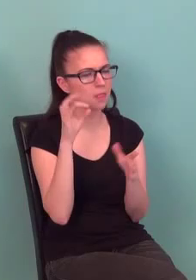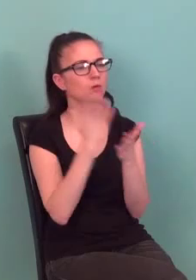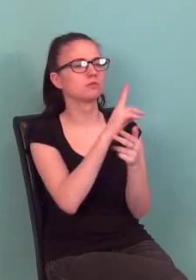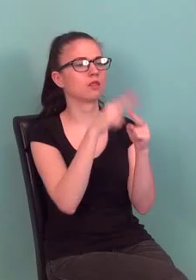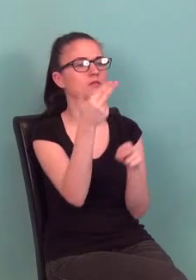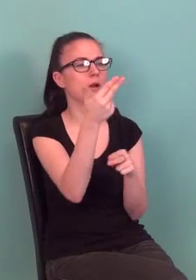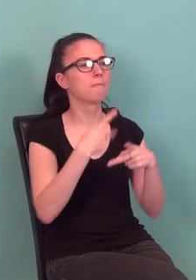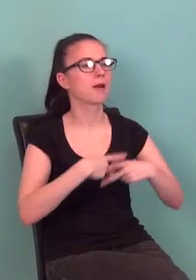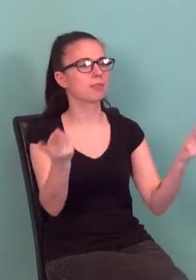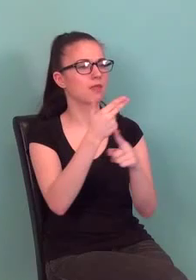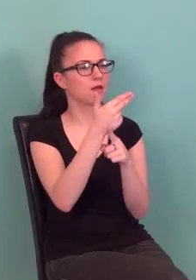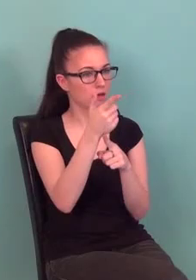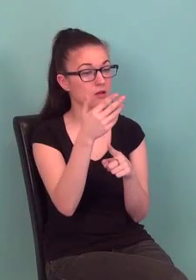Już w niedzielę będzie dystrybuowany.